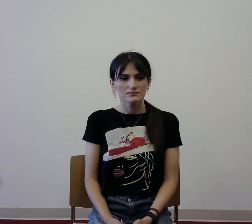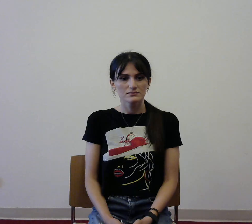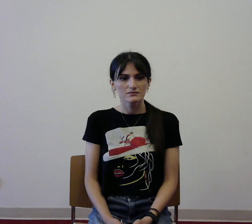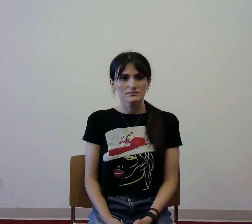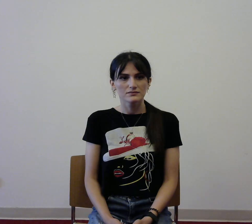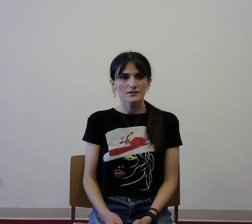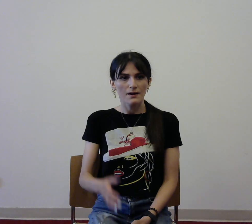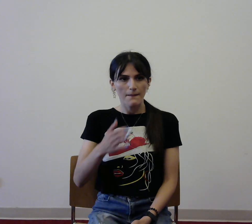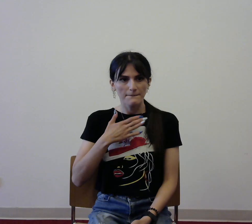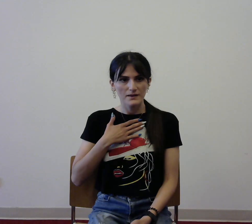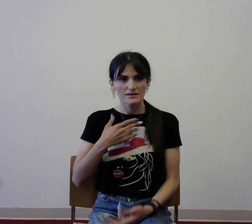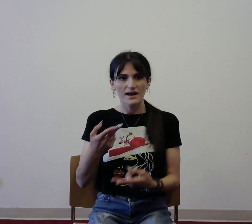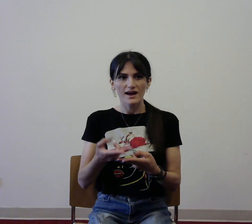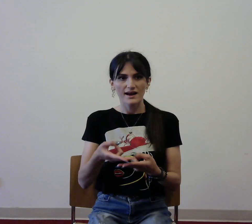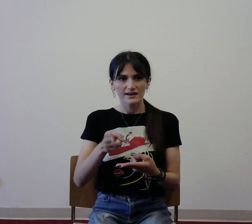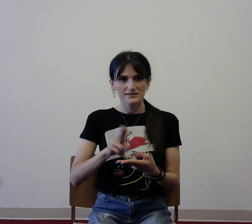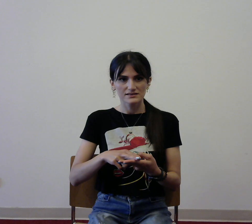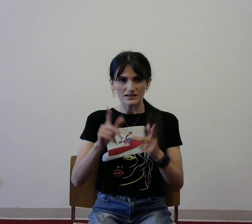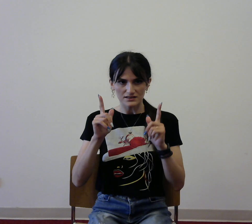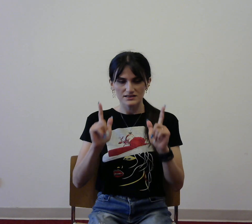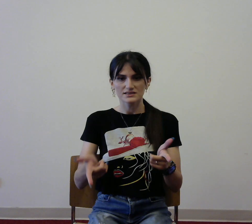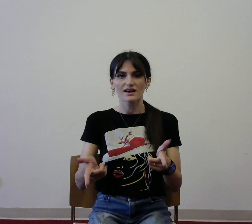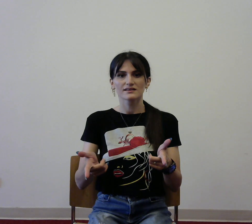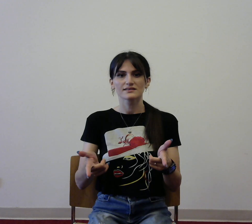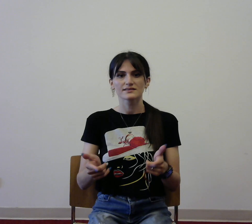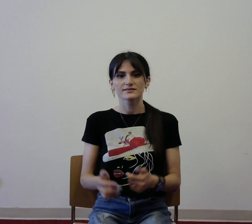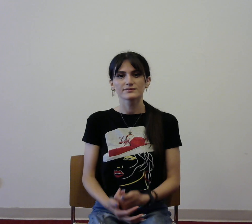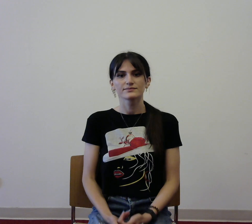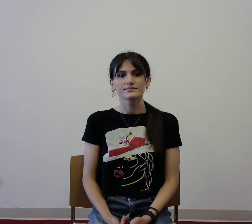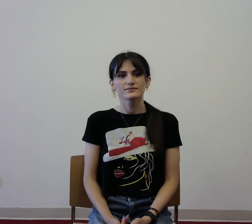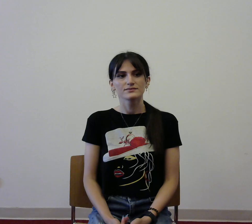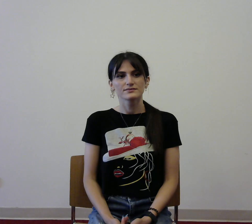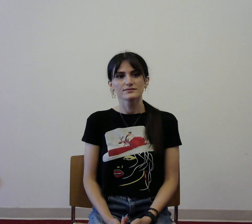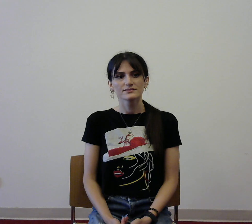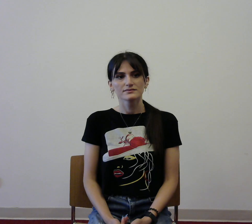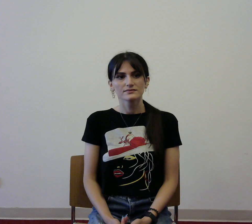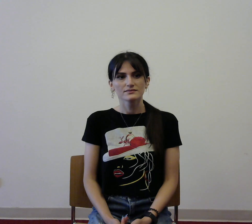Mən bununla razıyam